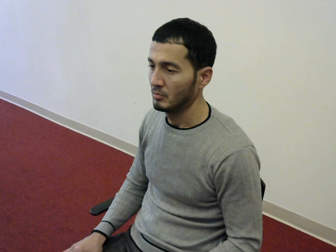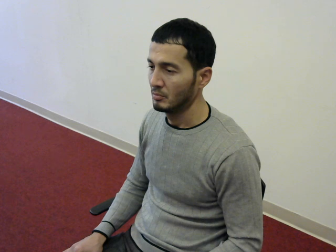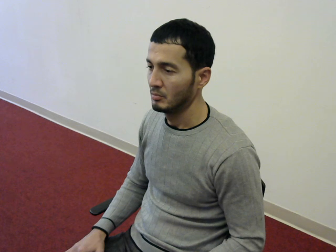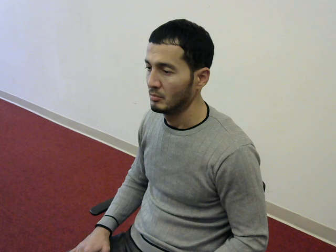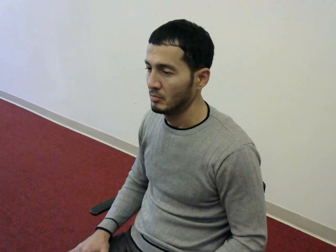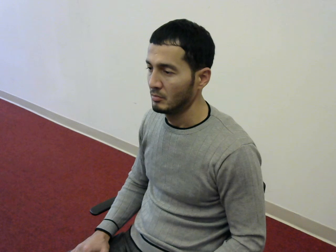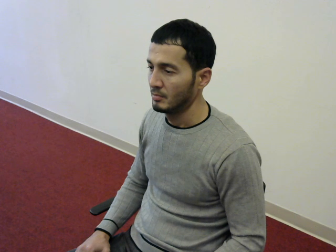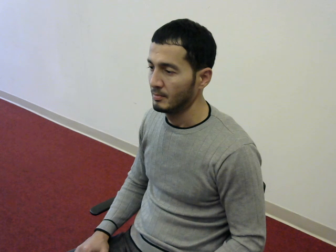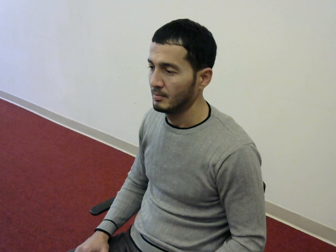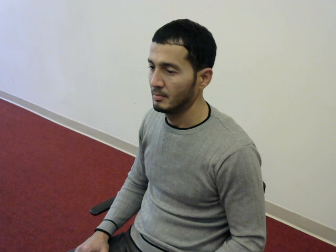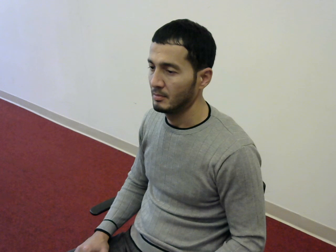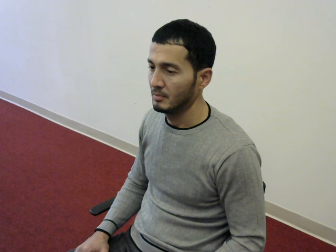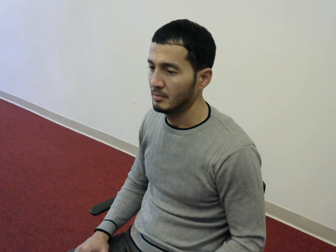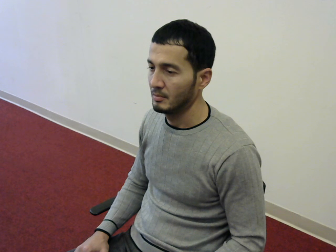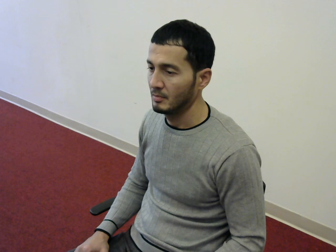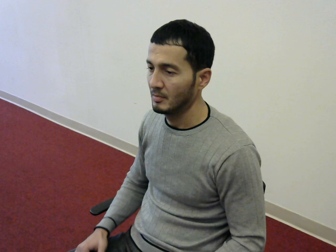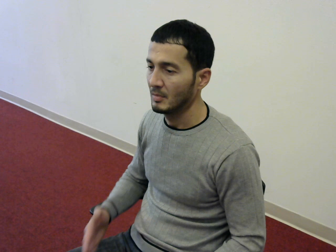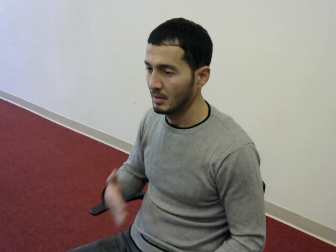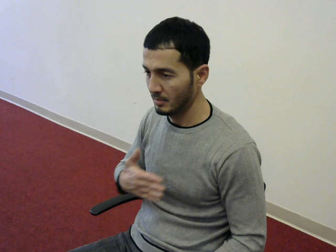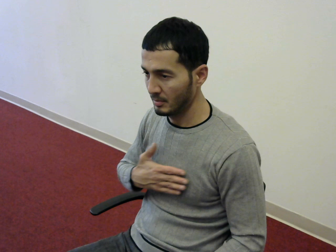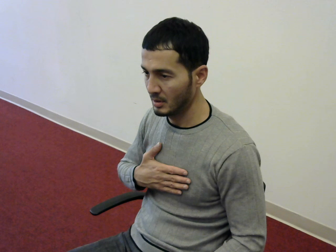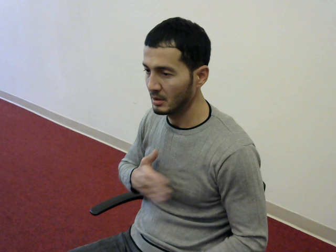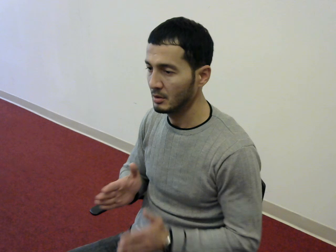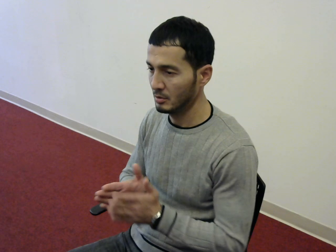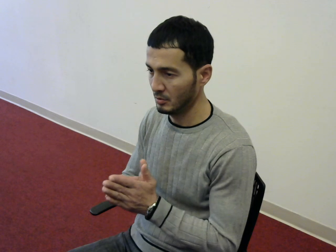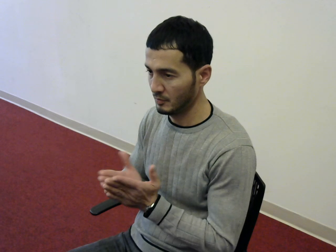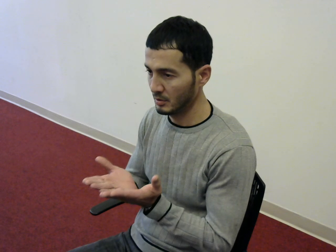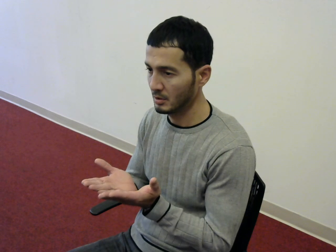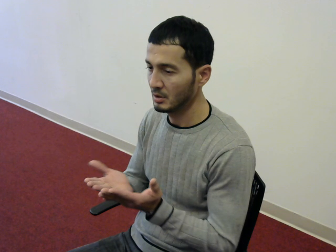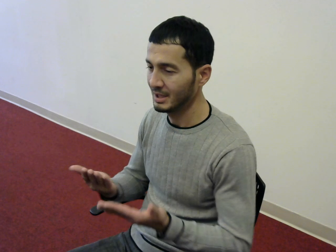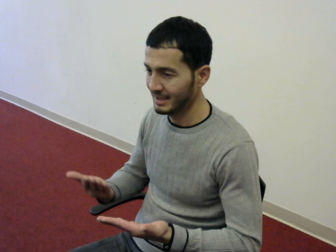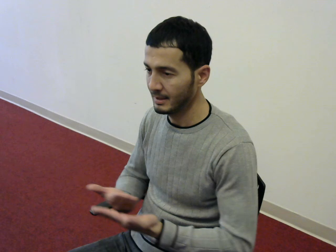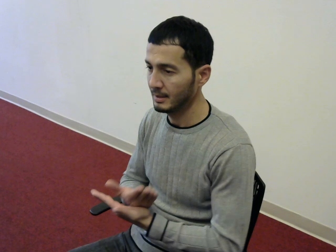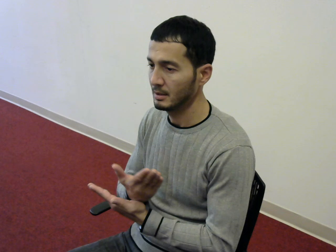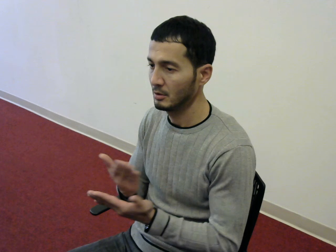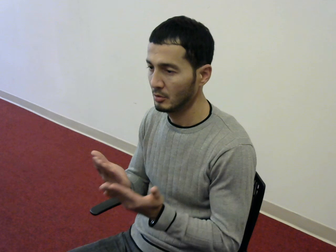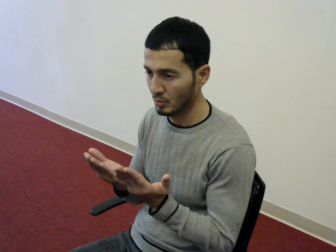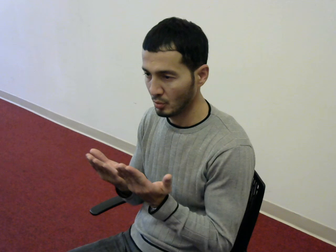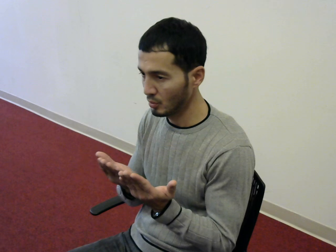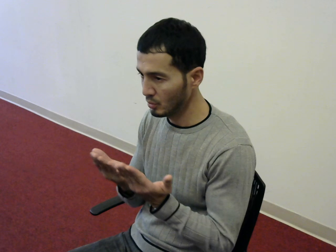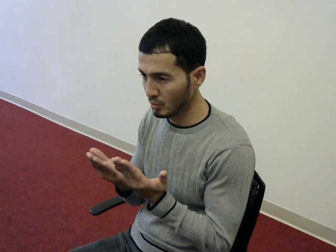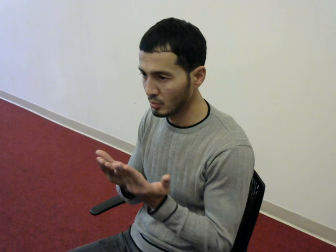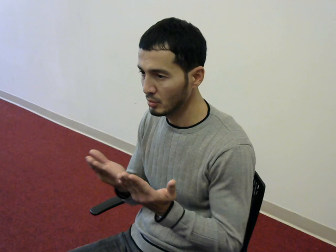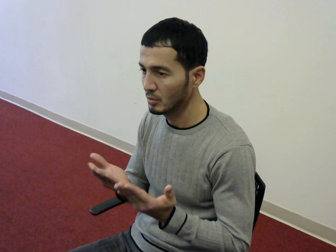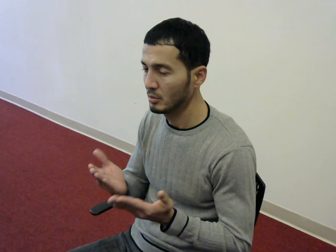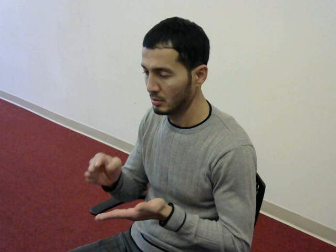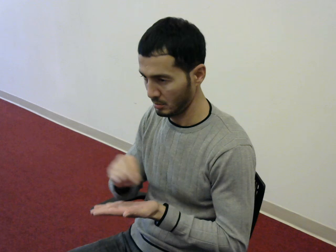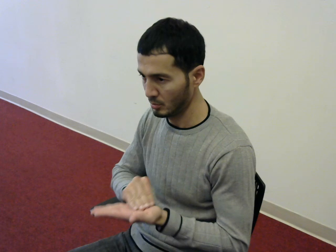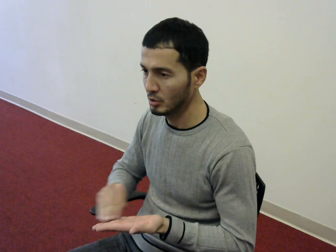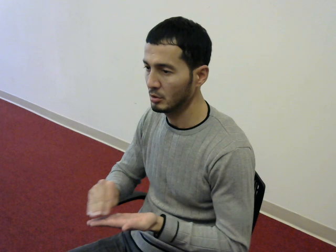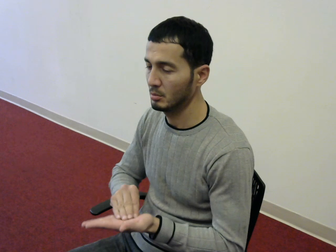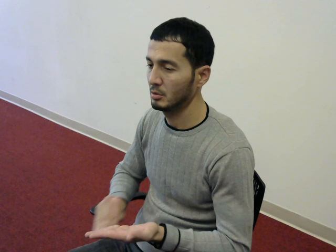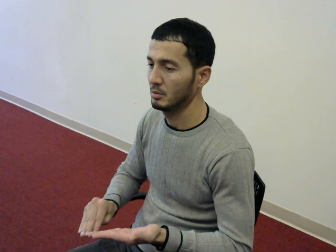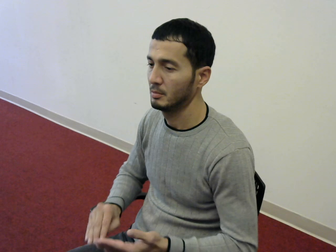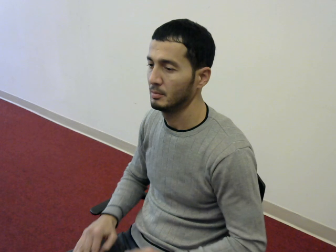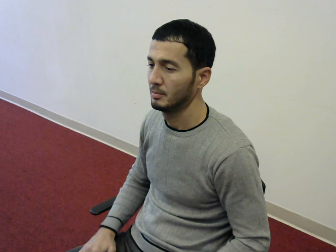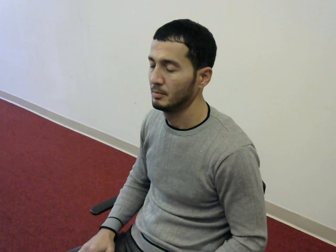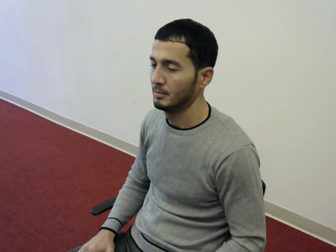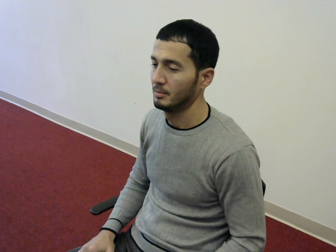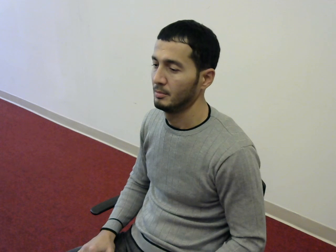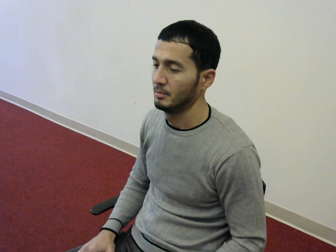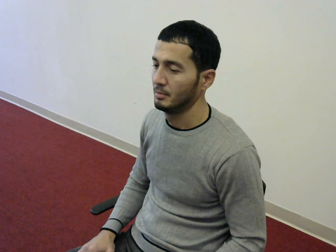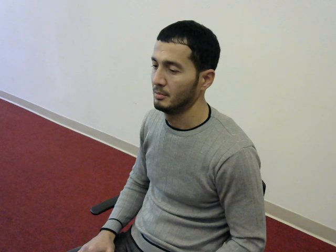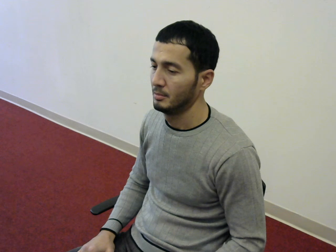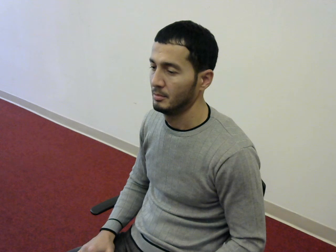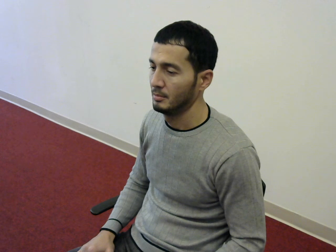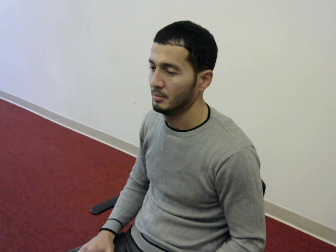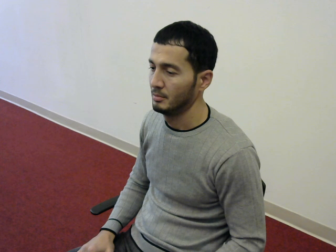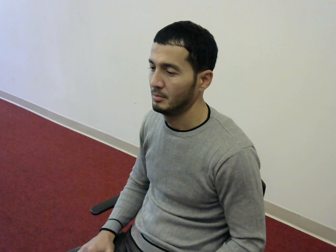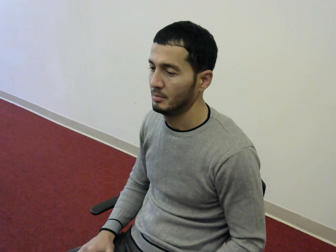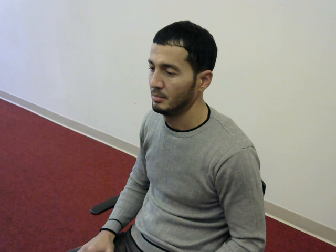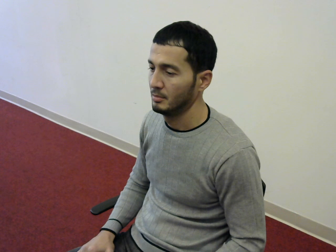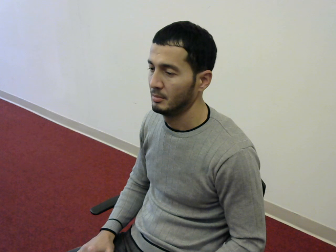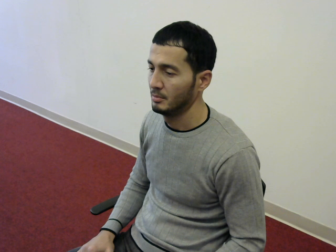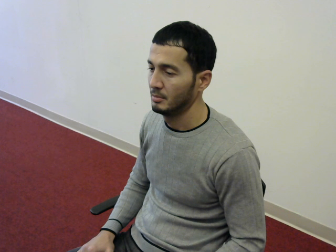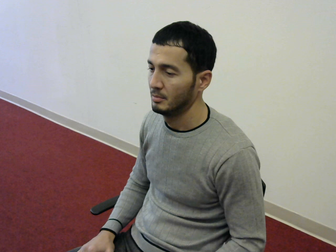Mən kitabı yenidən oxuyub, təkrarlamalıyam